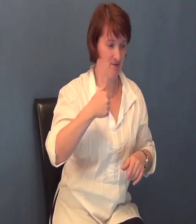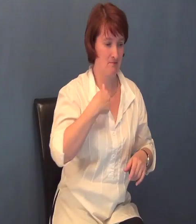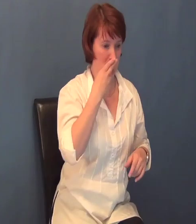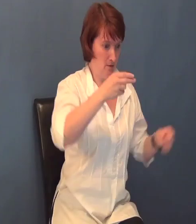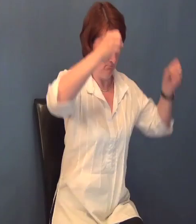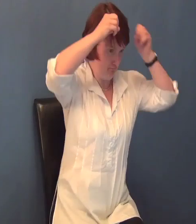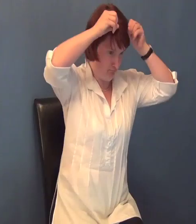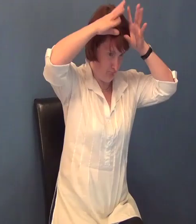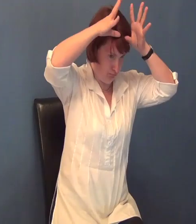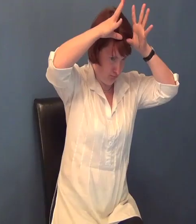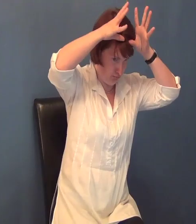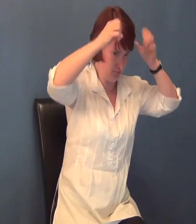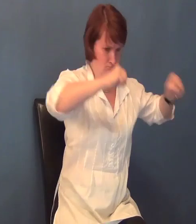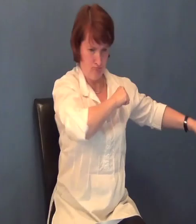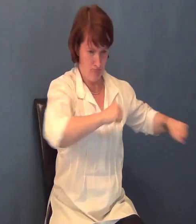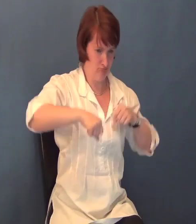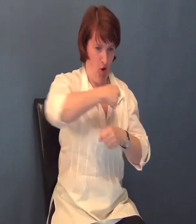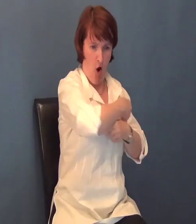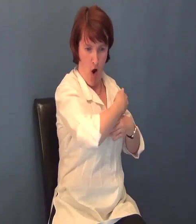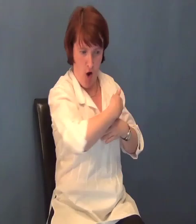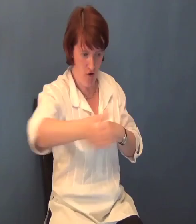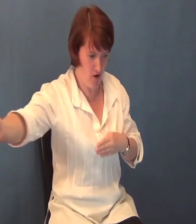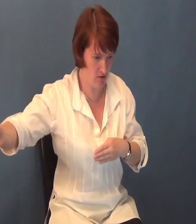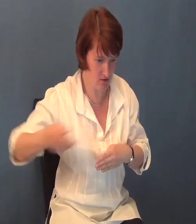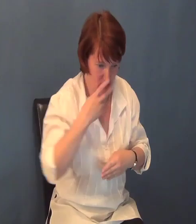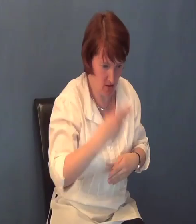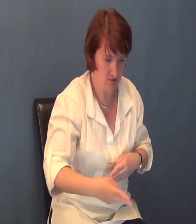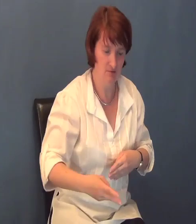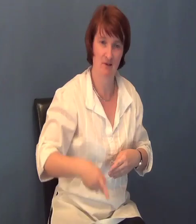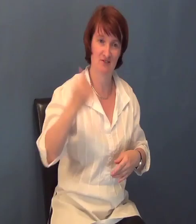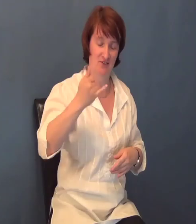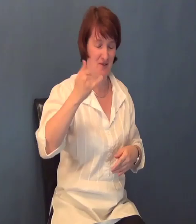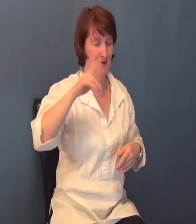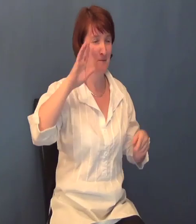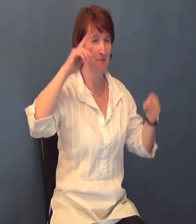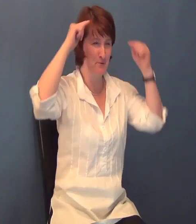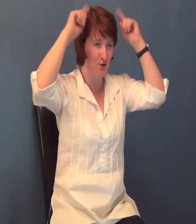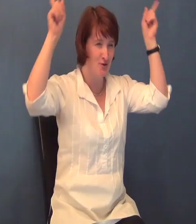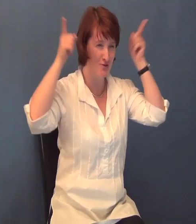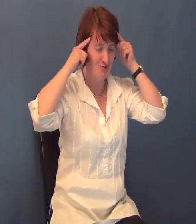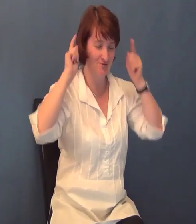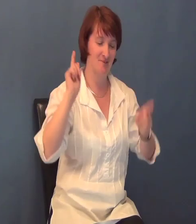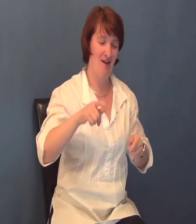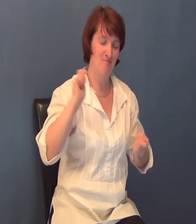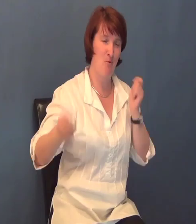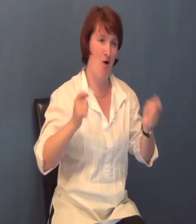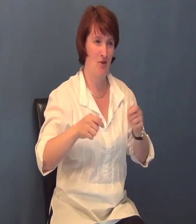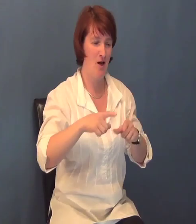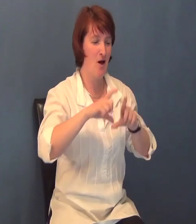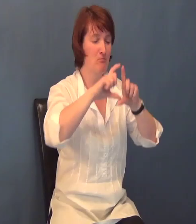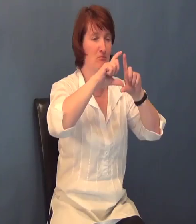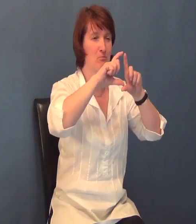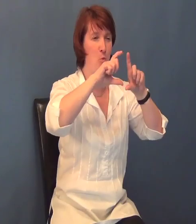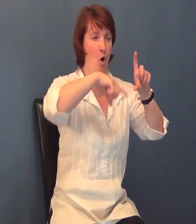Najpierw on się wścieka, leci do domu, otwiera drzwi, patrzy, a tam dziecko - myszka, gra na perkusji.